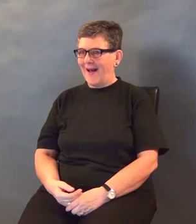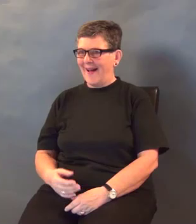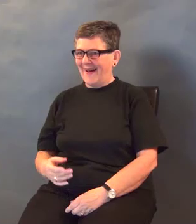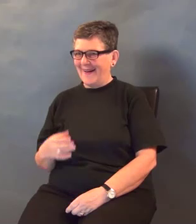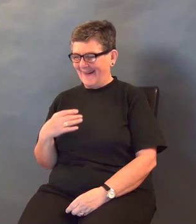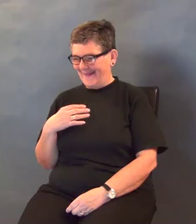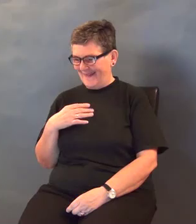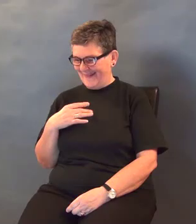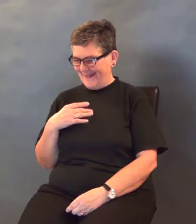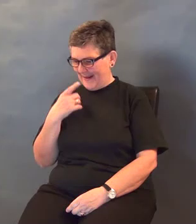Wolne.